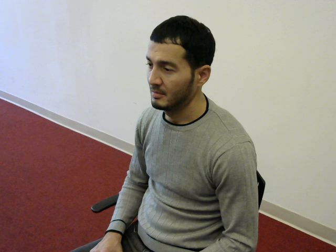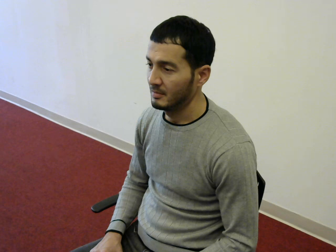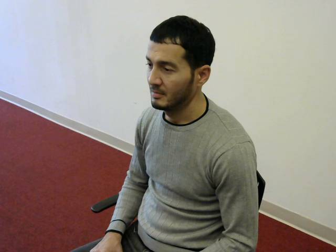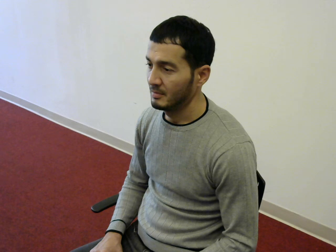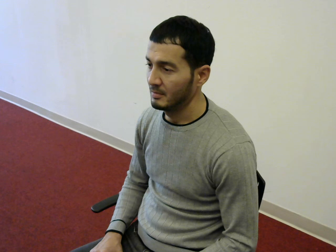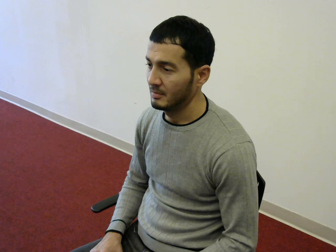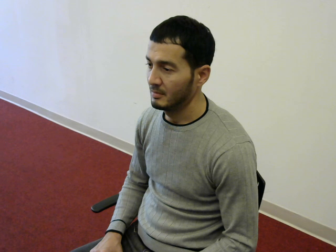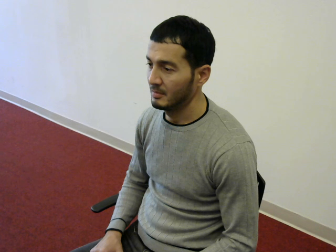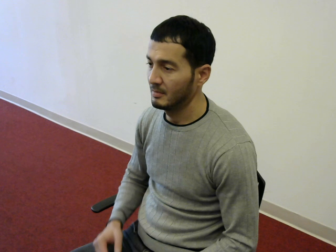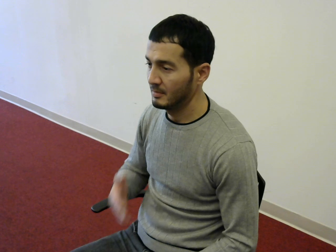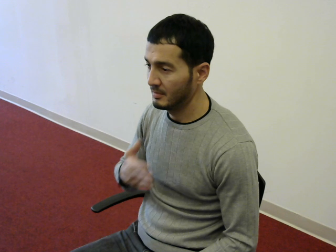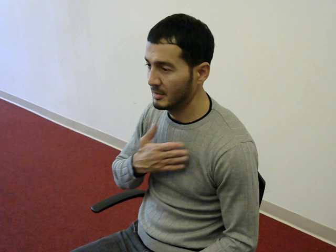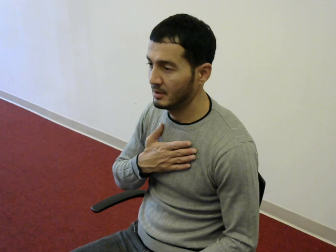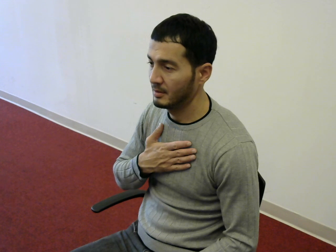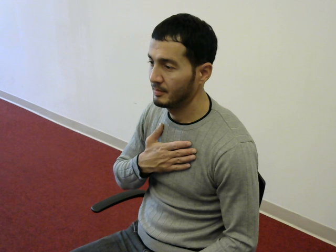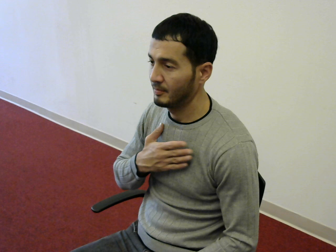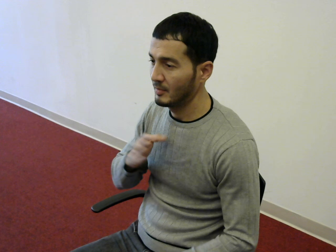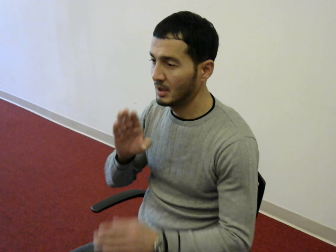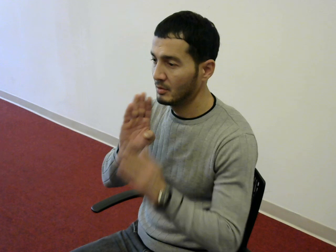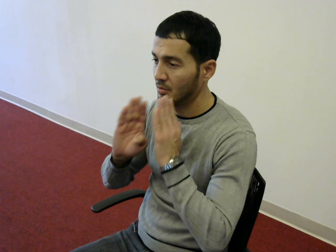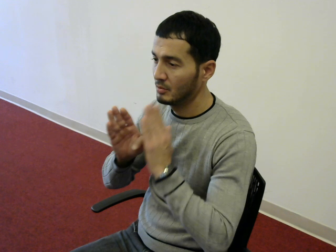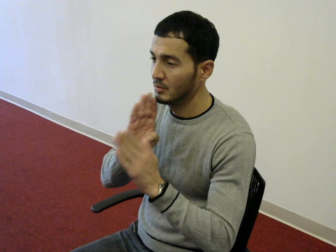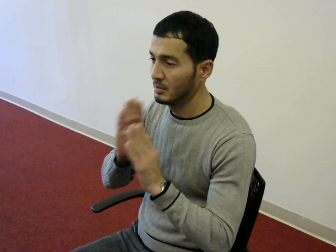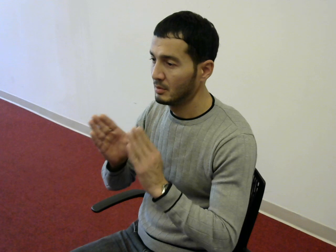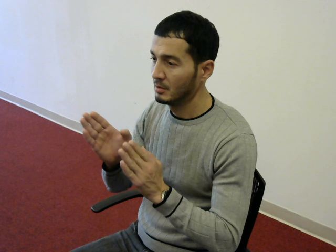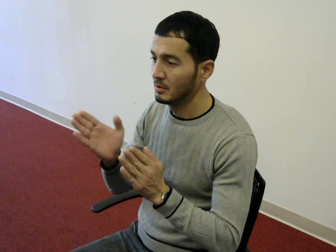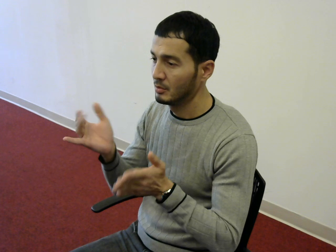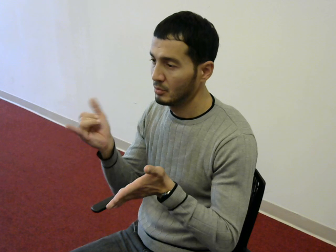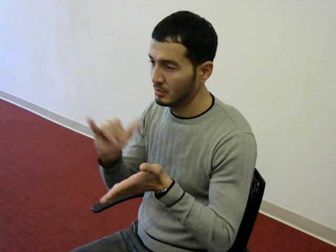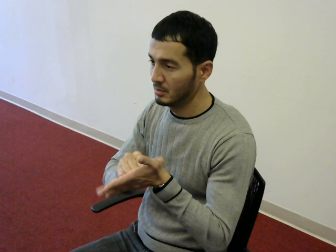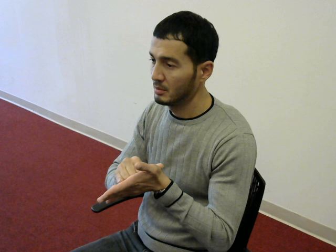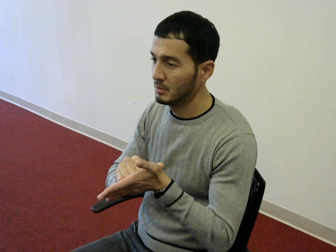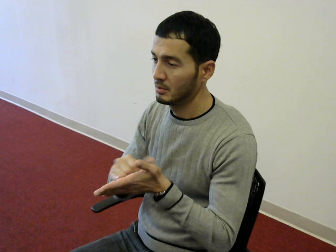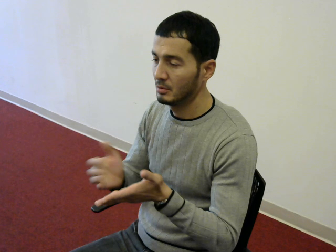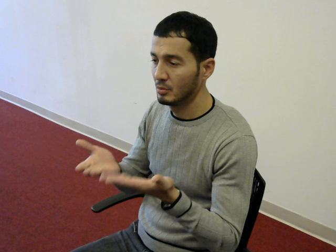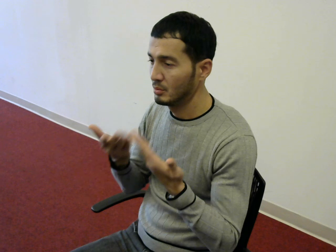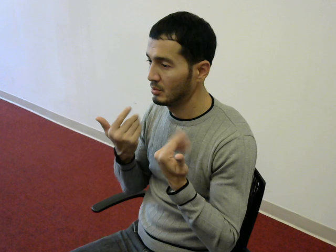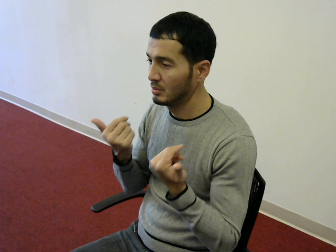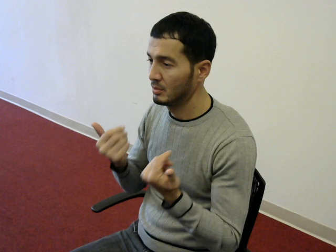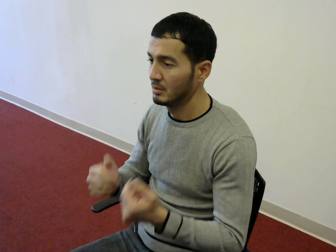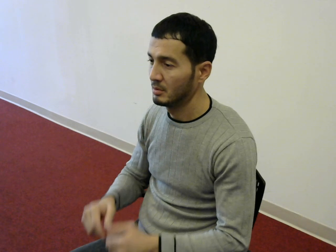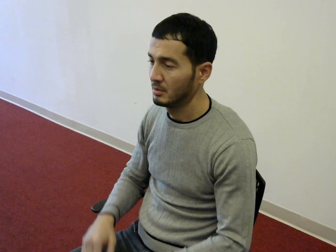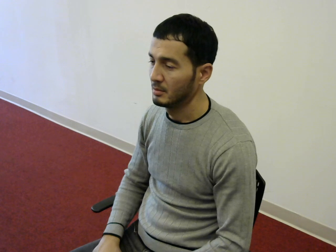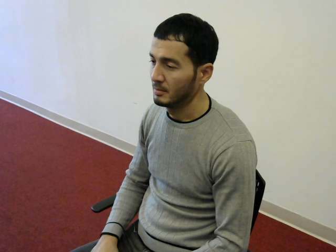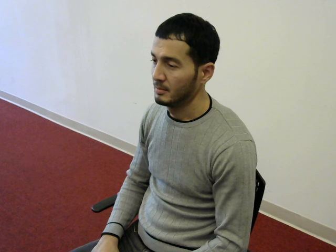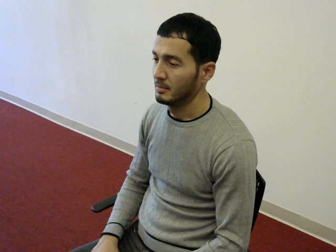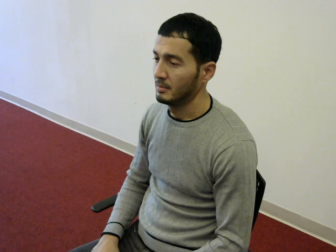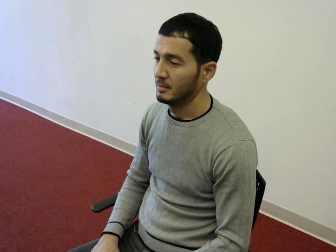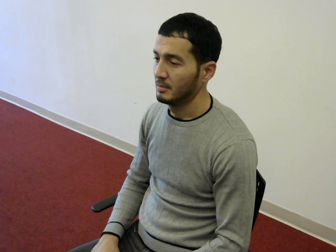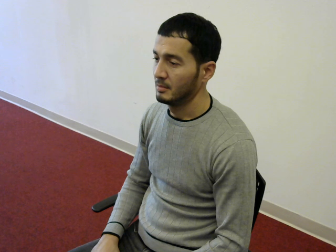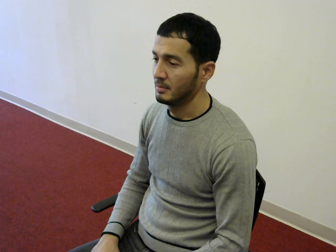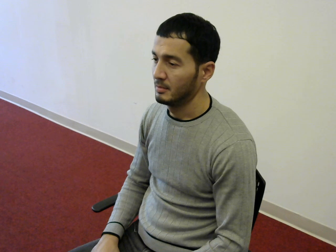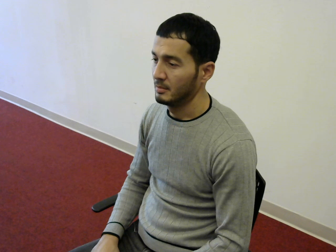Mənim Facebook hesabım yoxdur